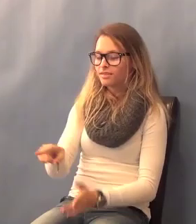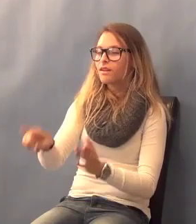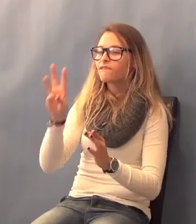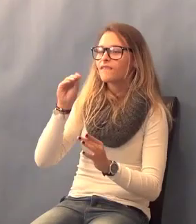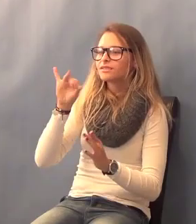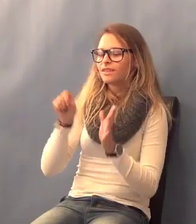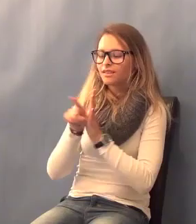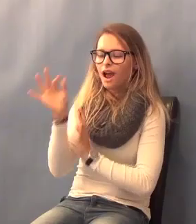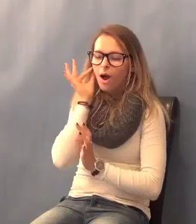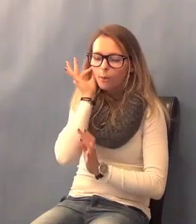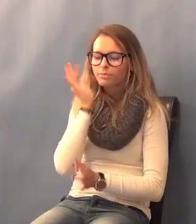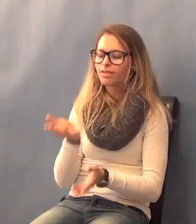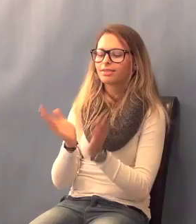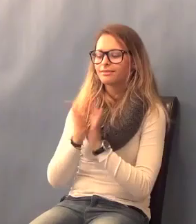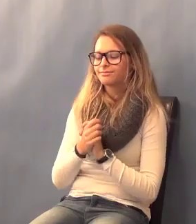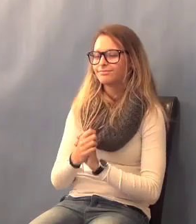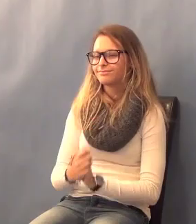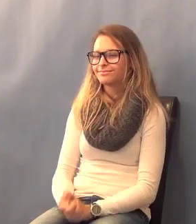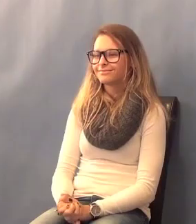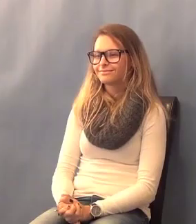Może to wersja dla kobiet.